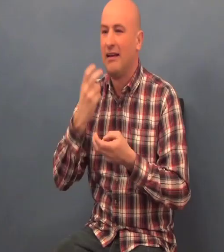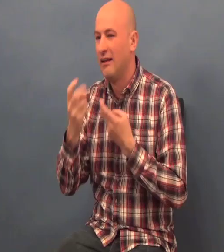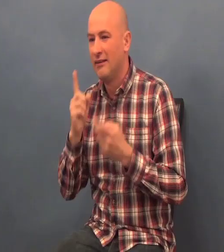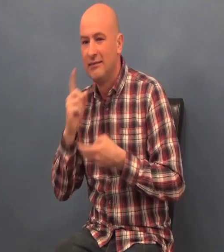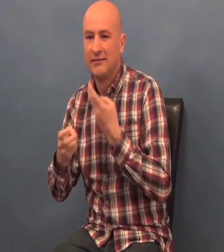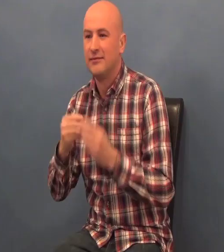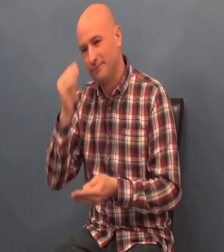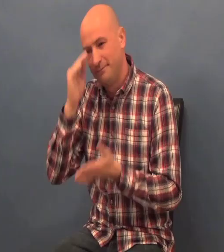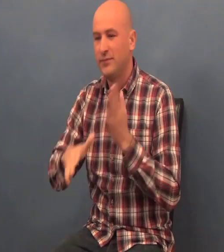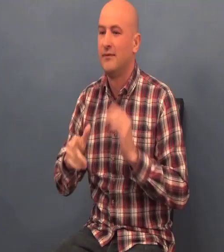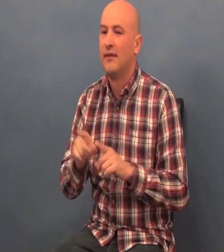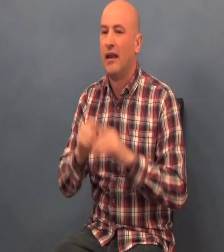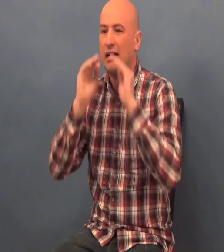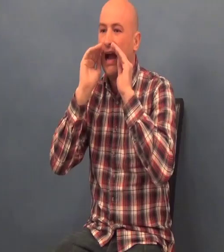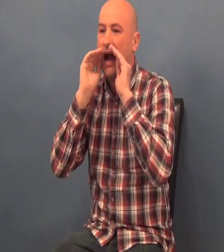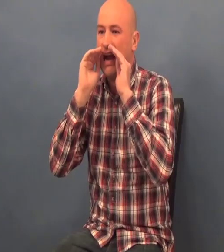Chłopiec zaczął nawoływać żabę.